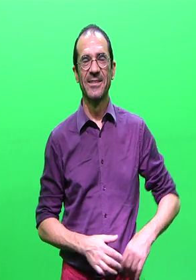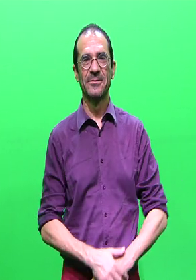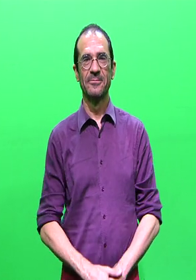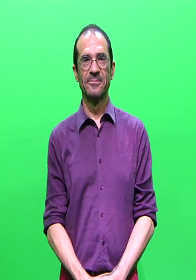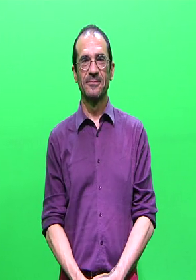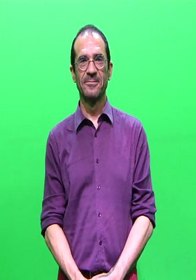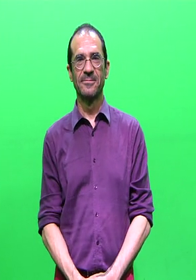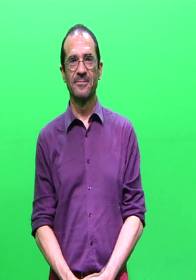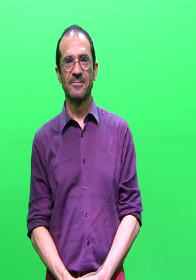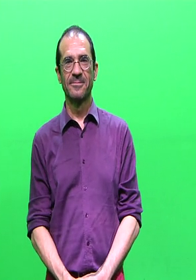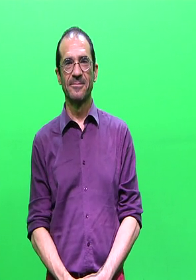No estic embarassada.